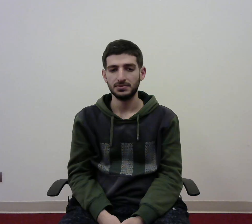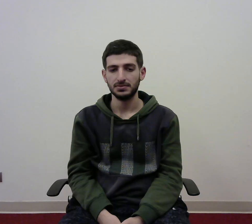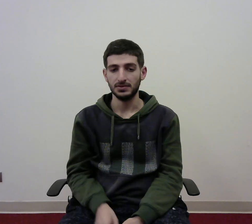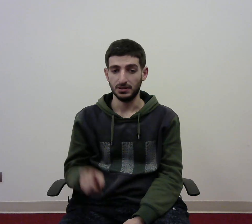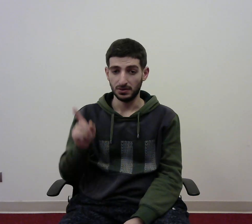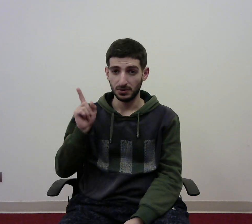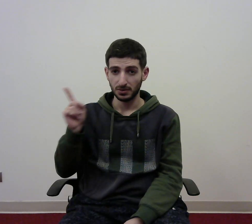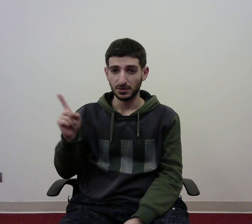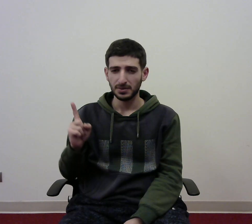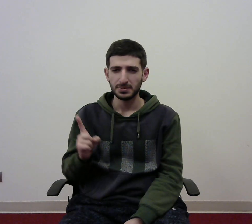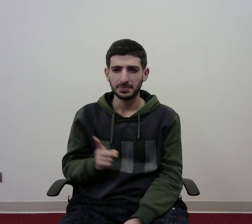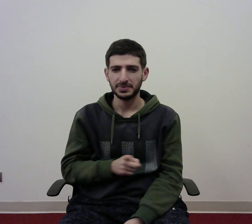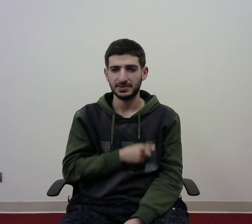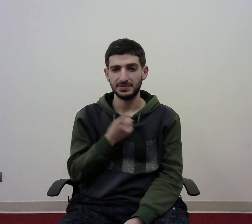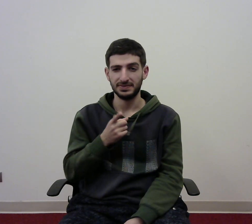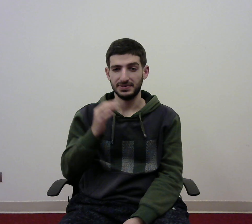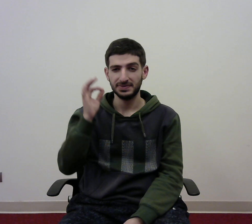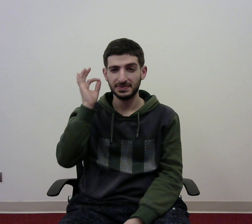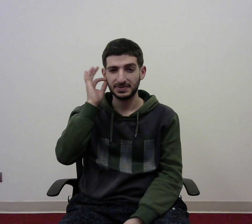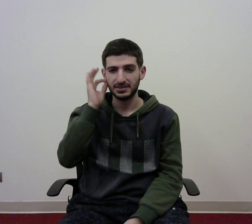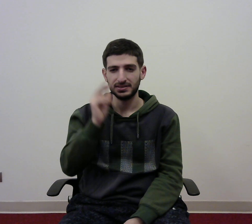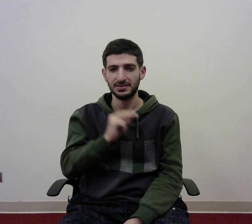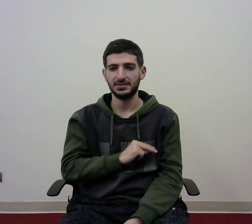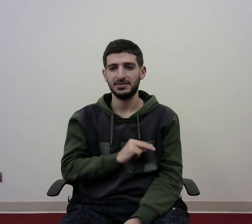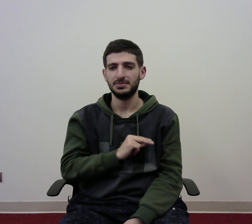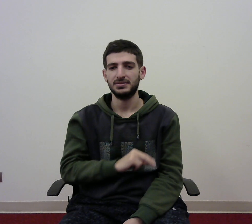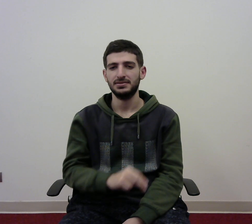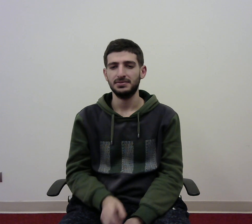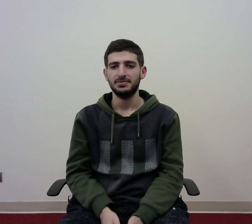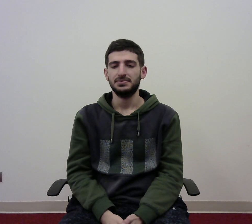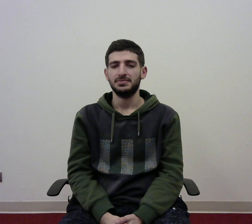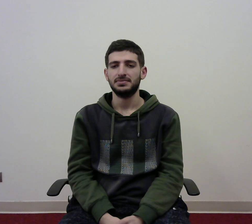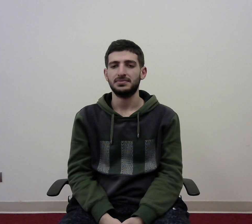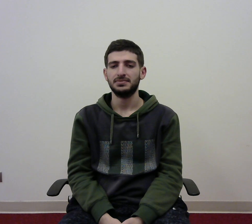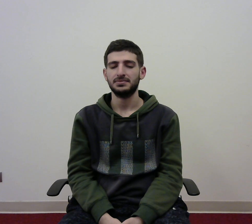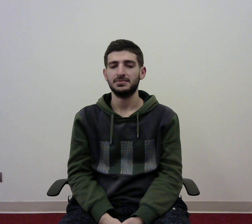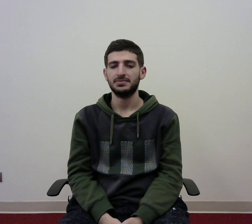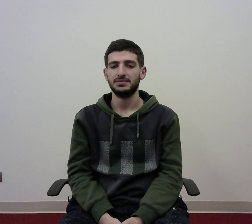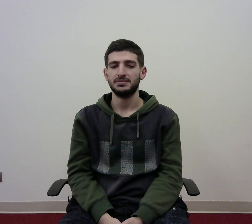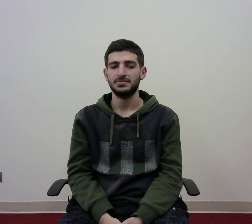Orda professional həkimlər çalışır